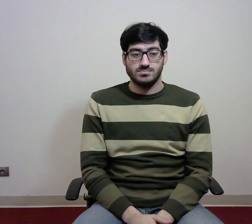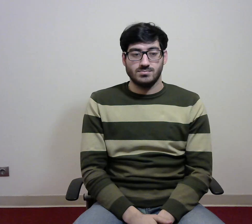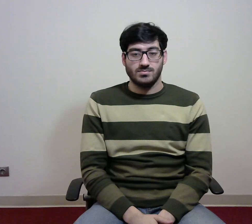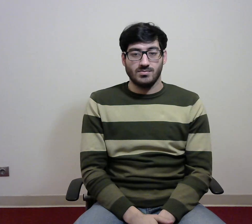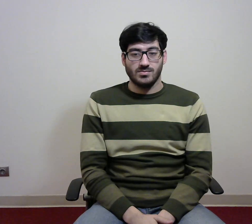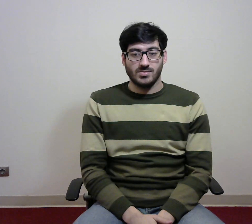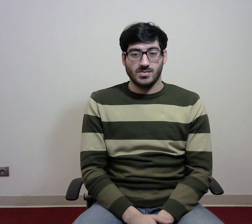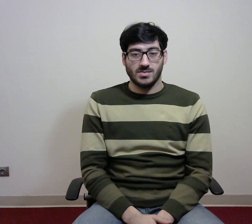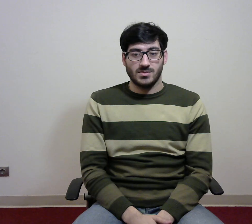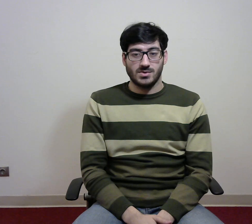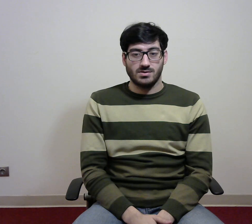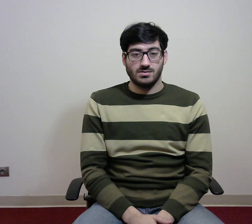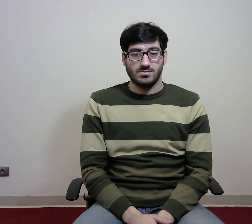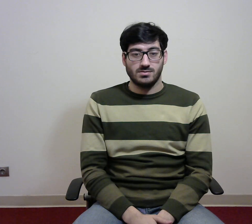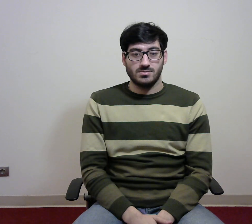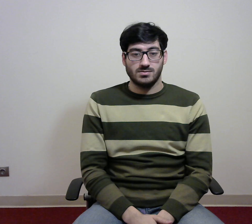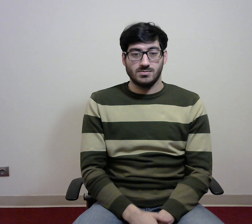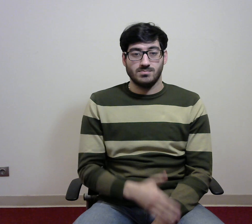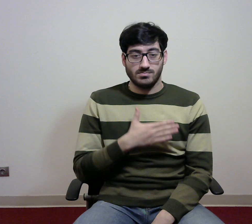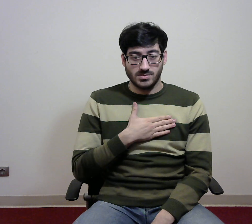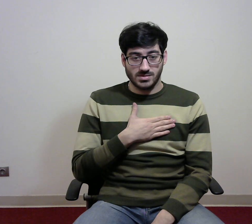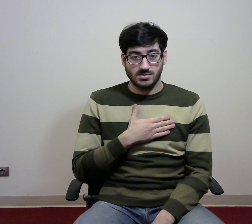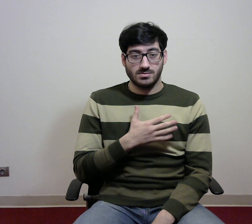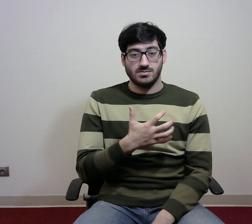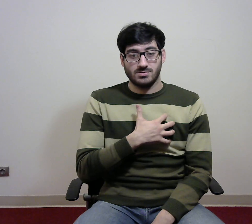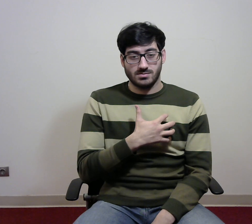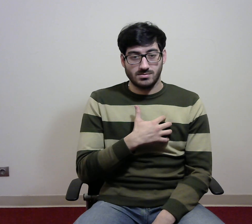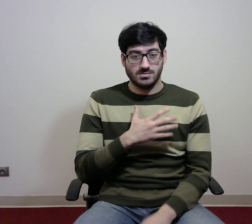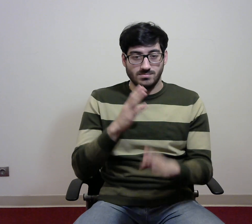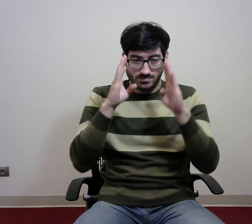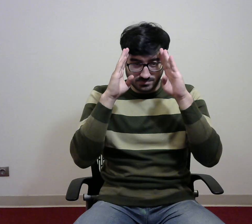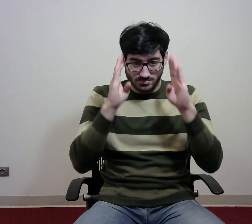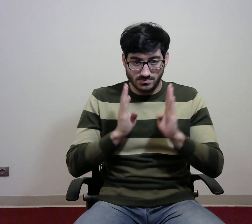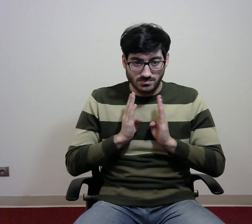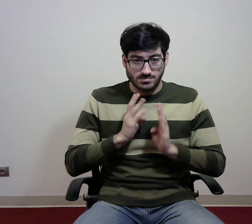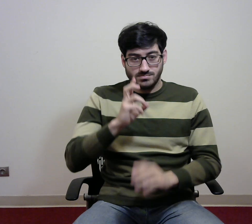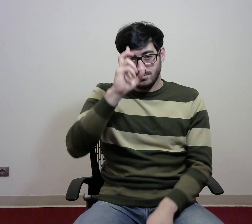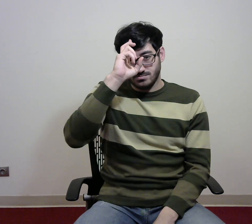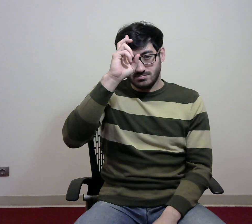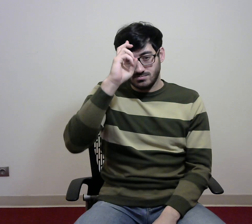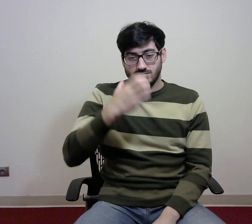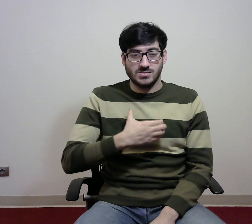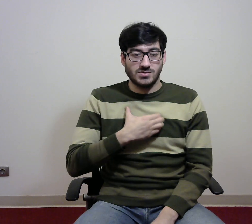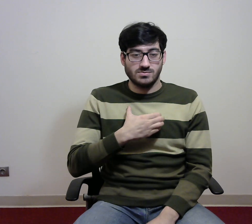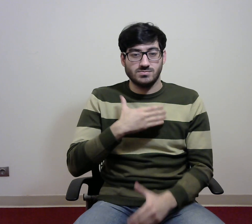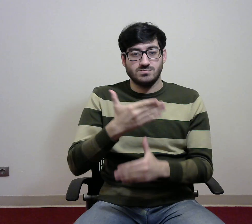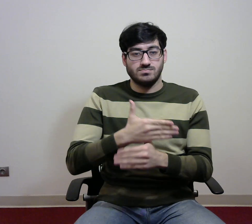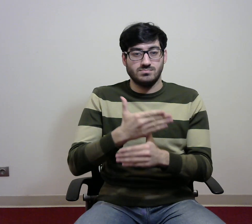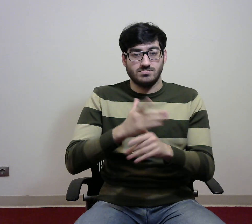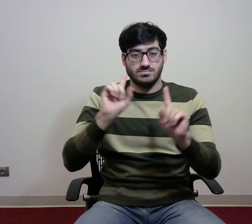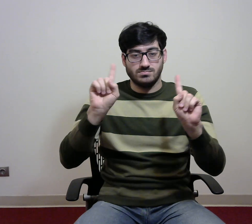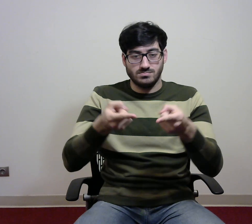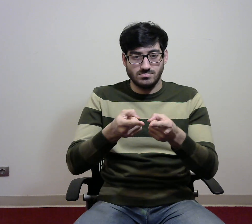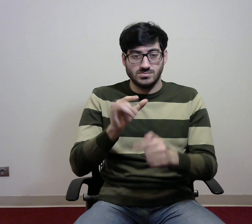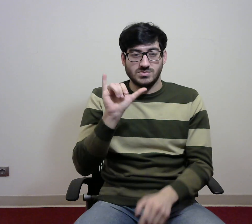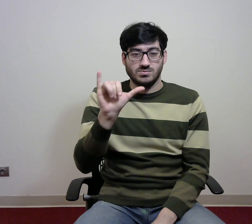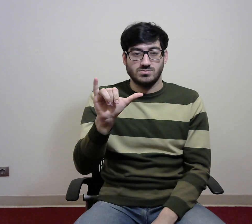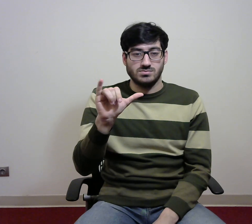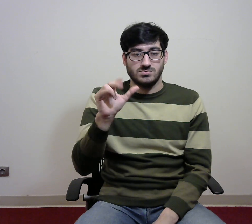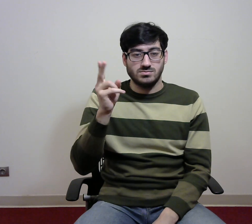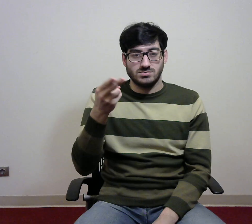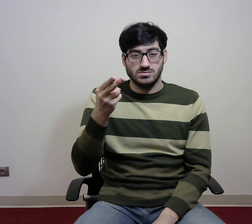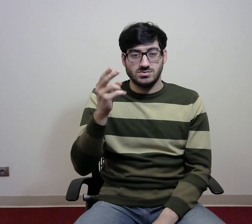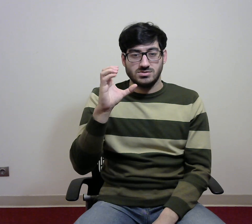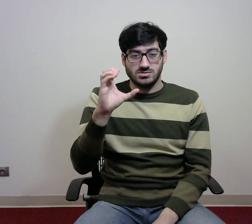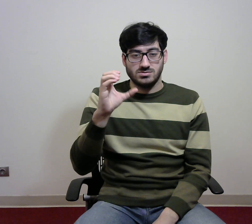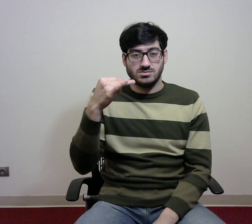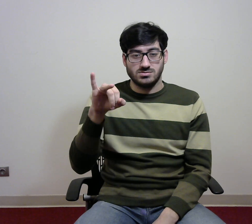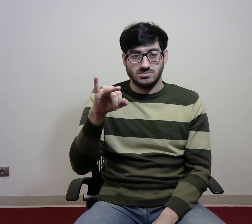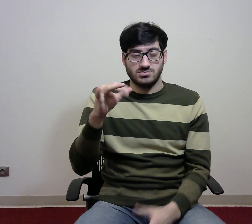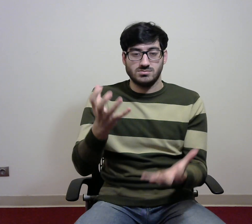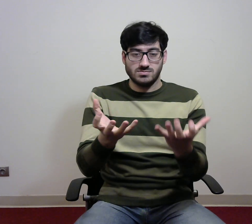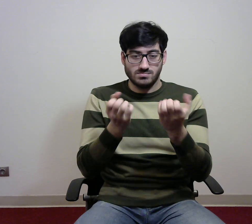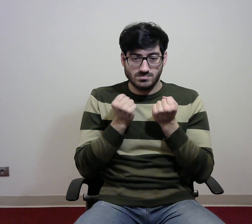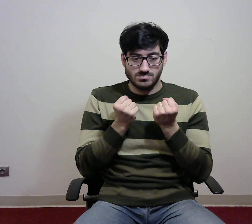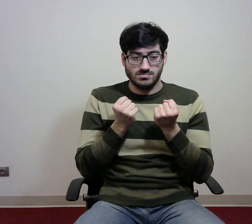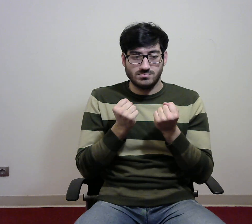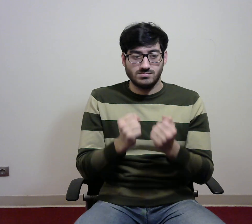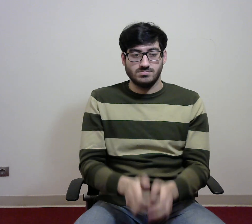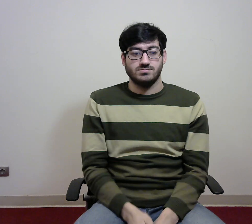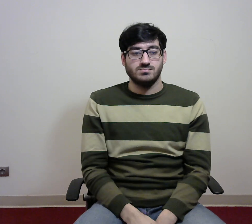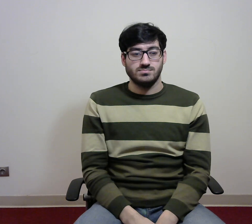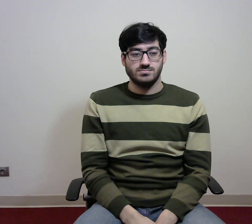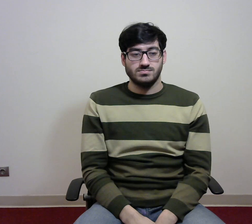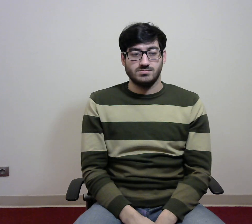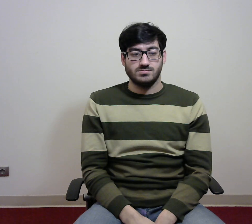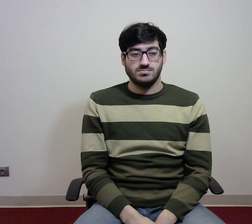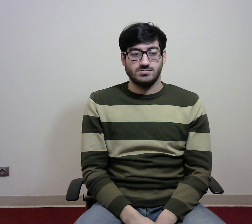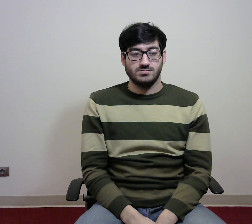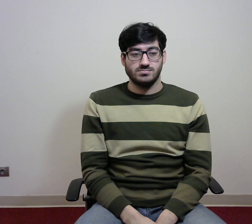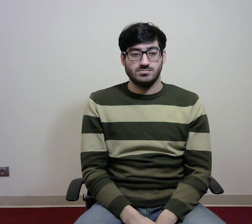Mən istəyirəm ki, ünvanlı dövlət sosial yardımı (ÜDSY) alım